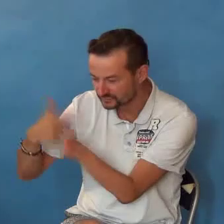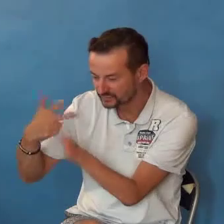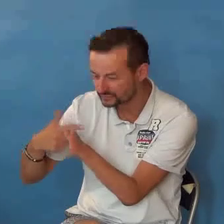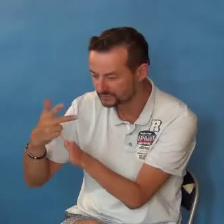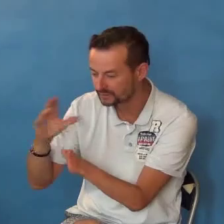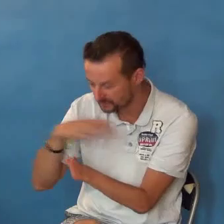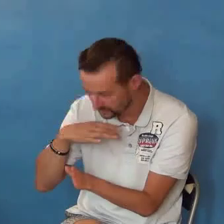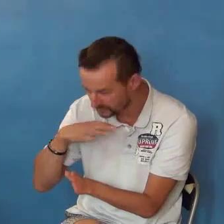Trzydziestego mam wolne.